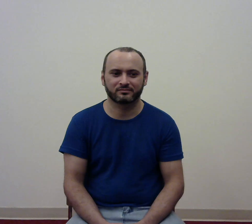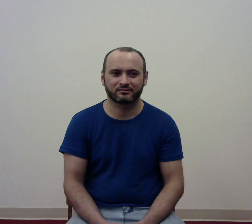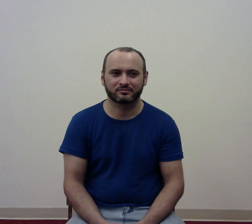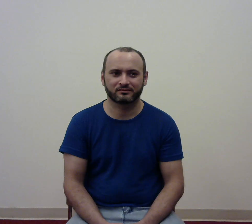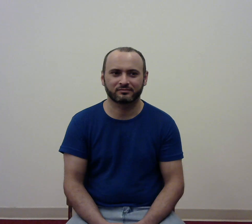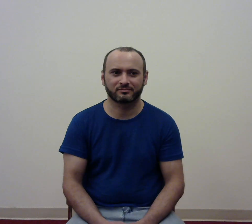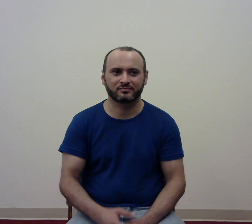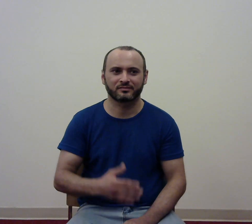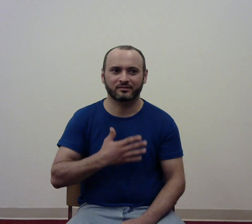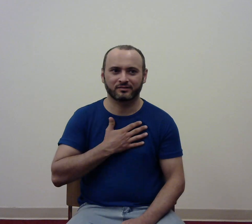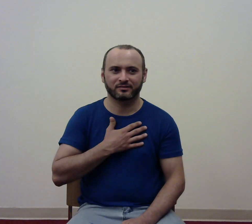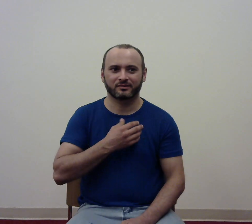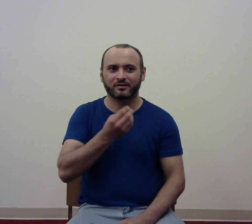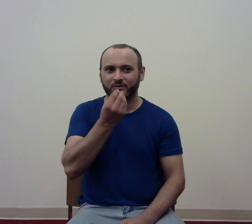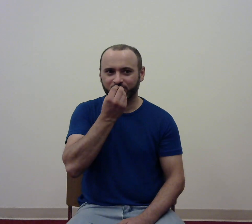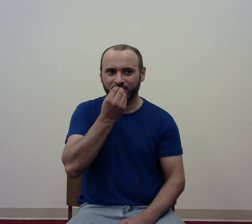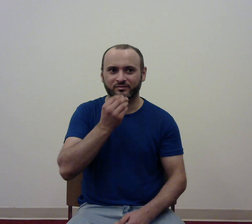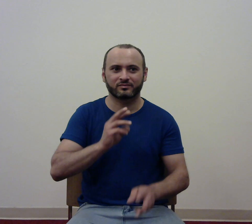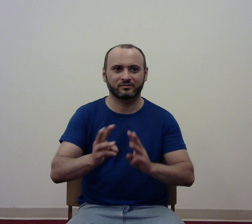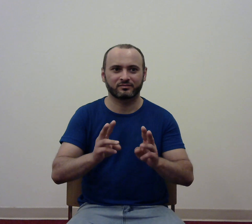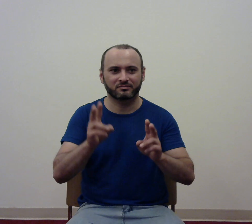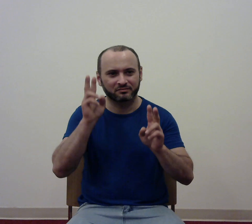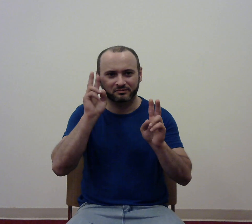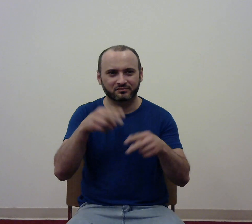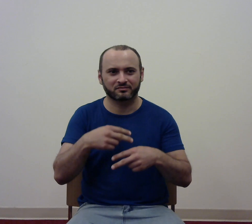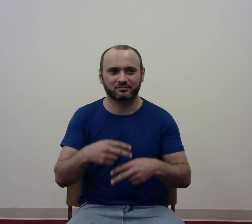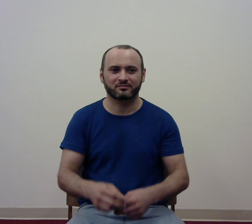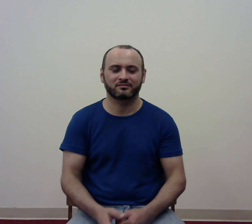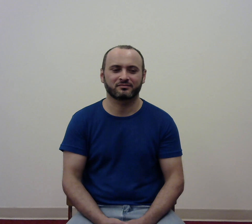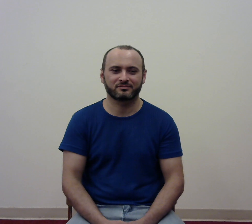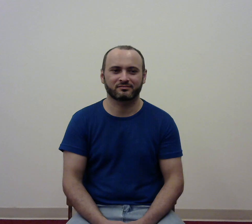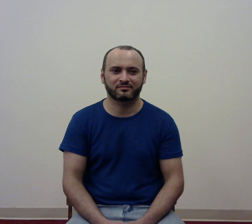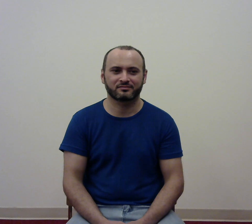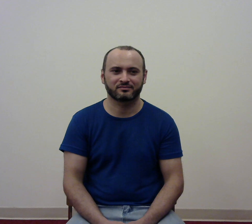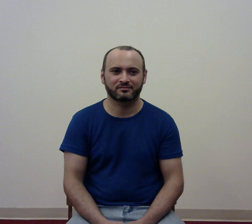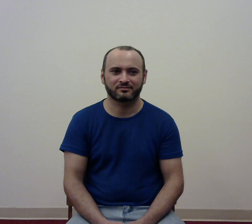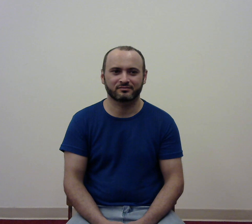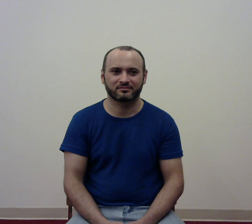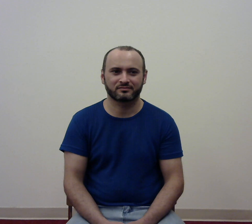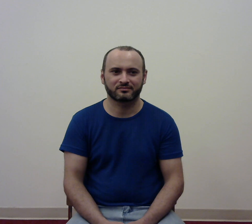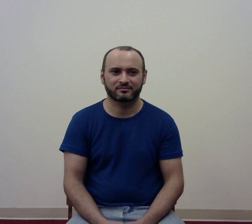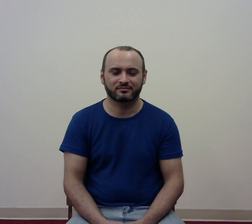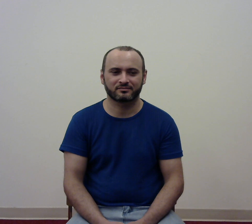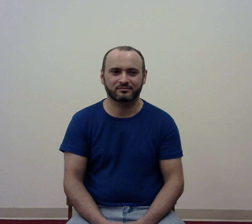Mən yemək bişirməyi bacarmıram